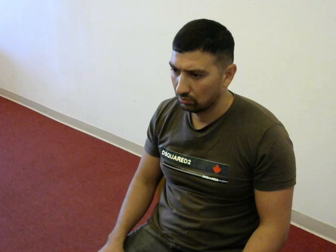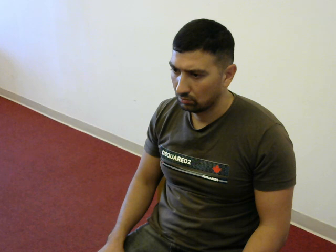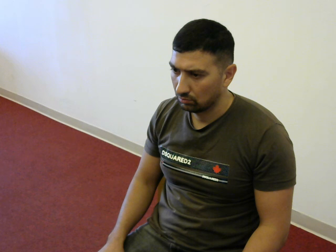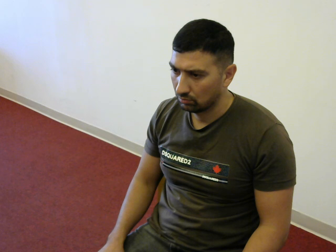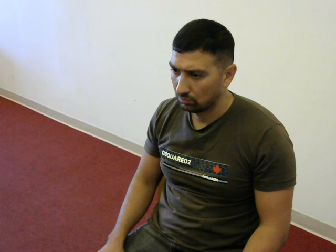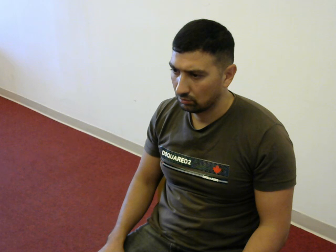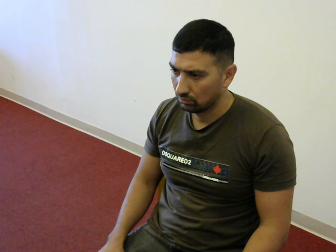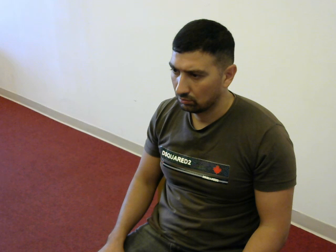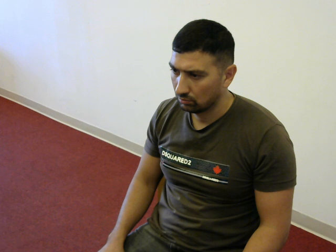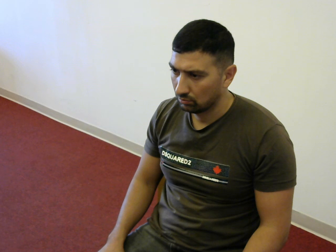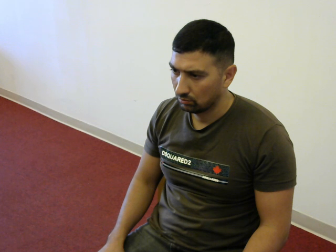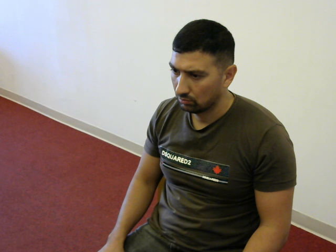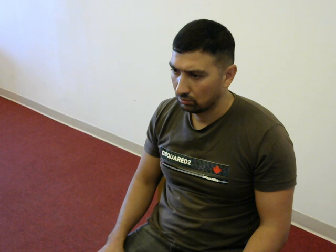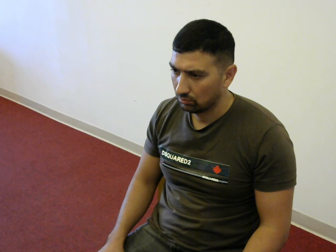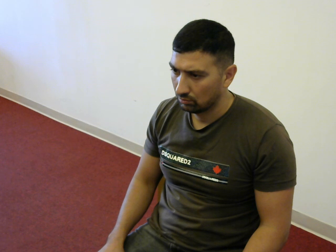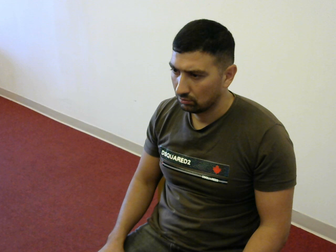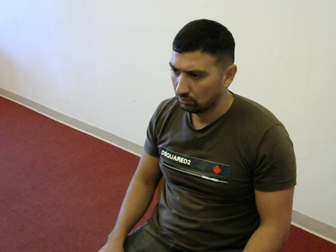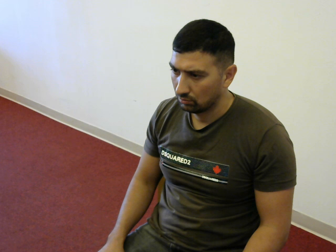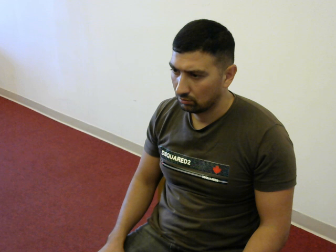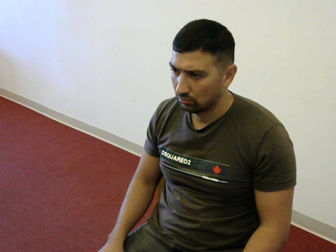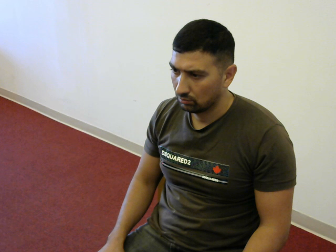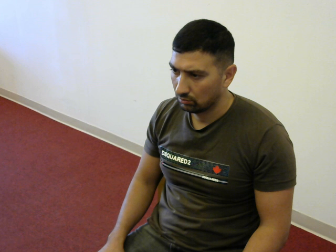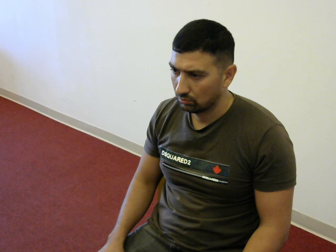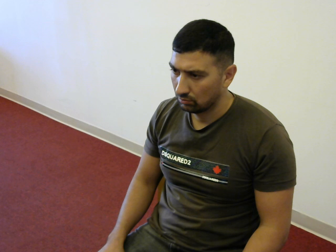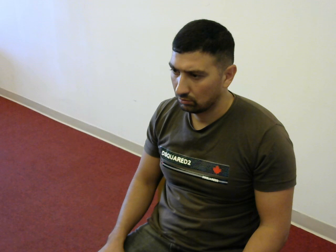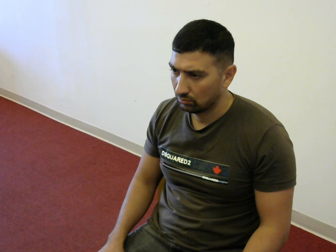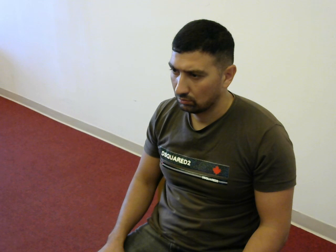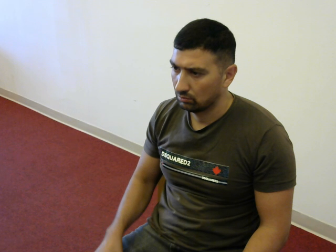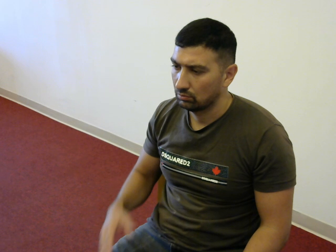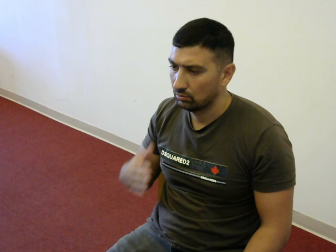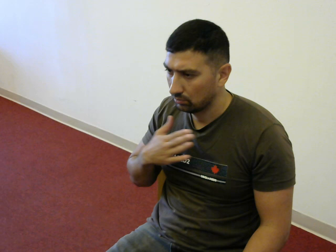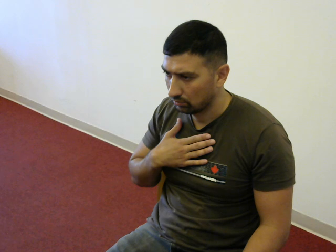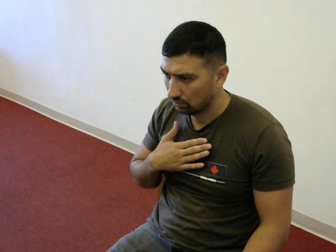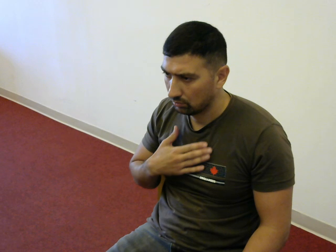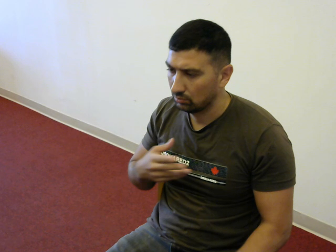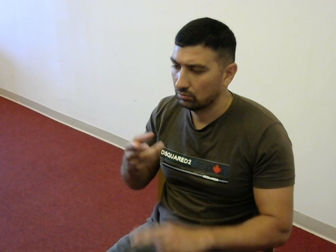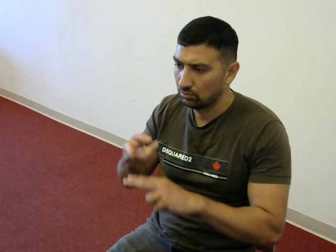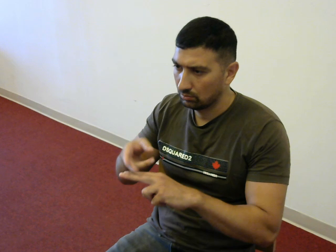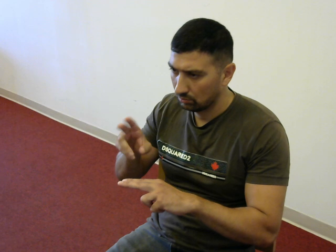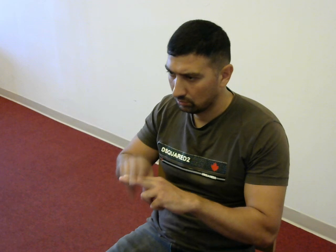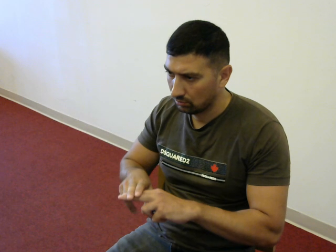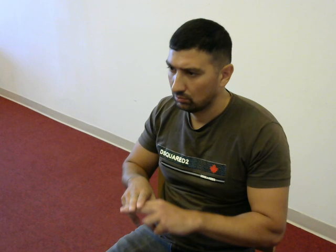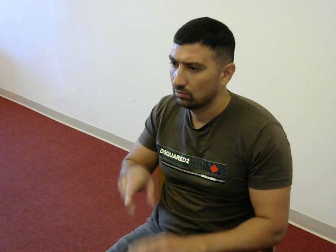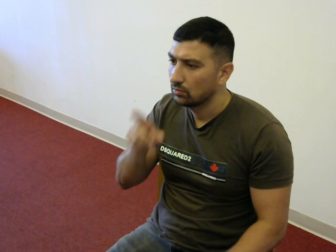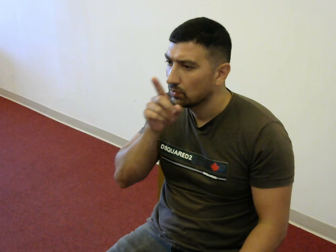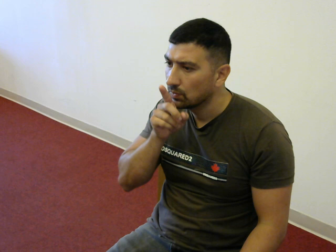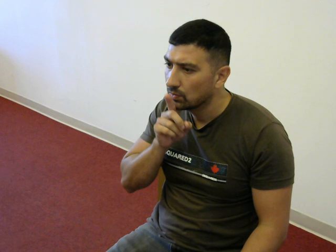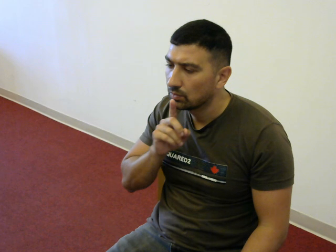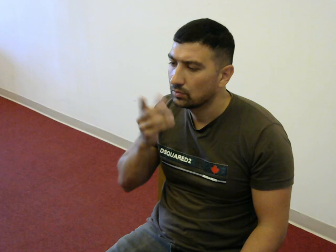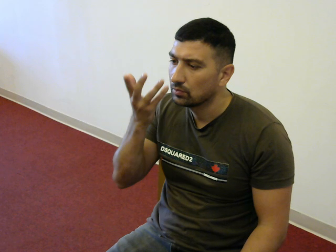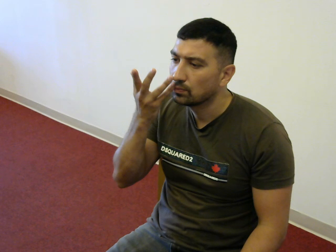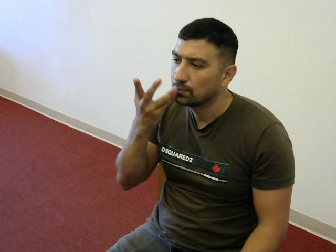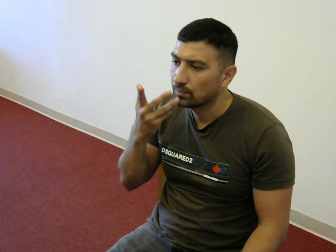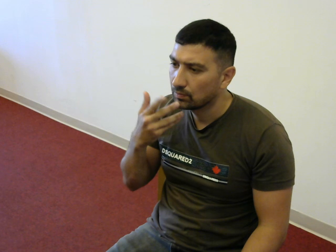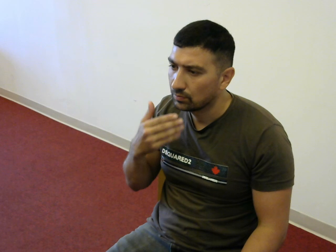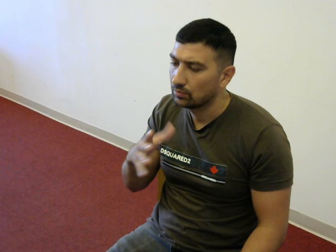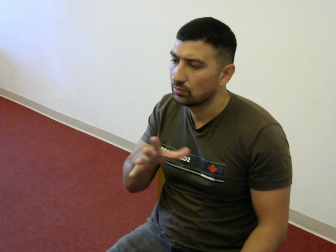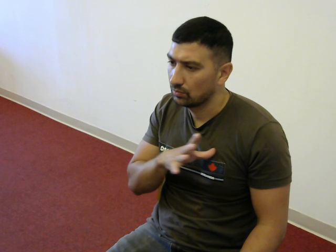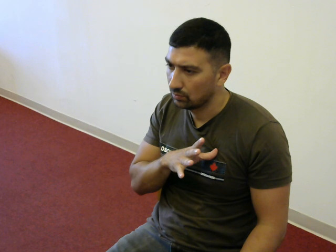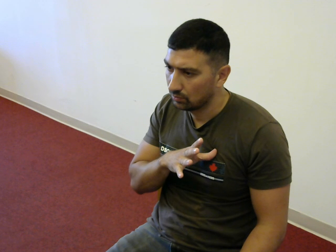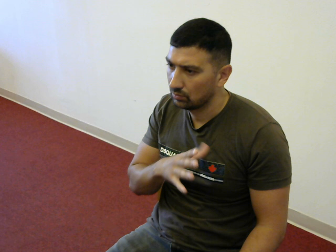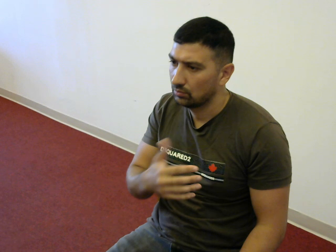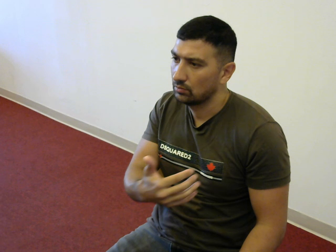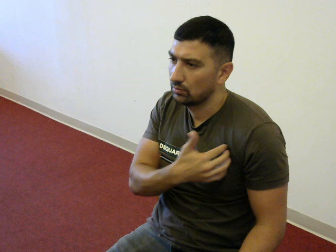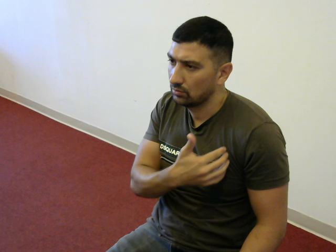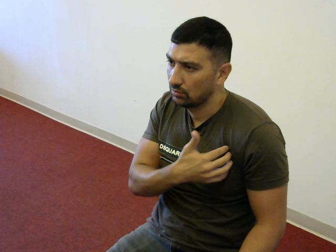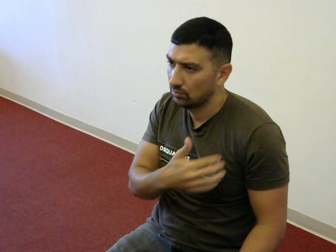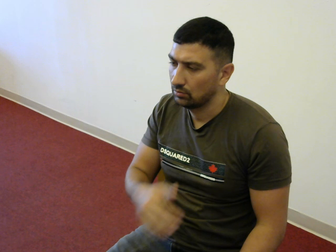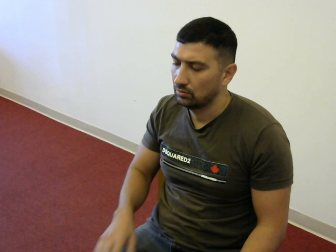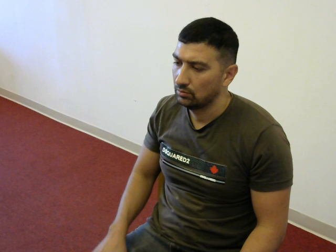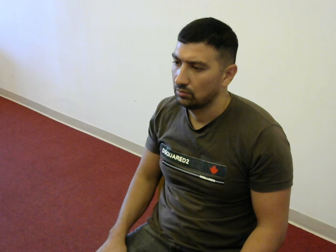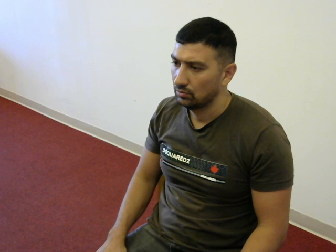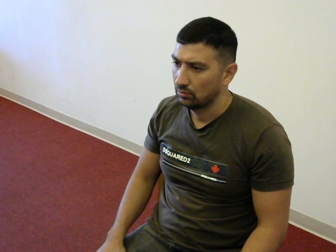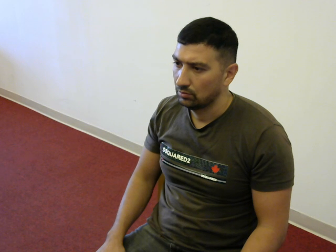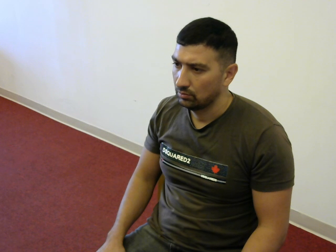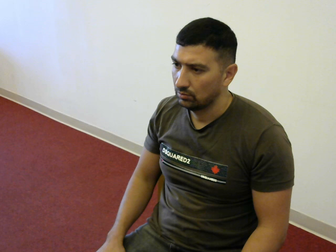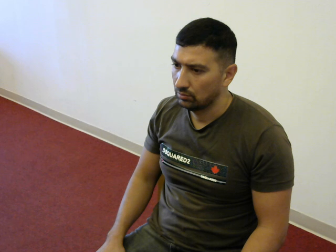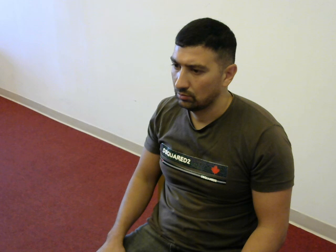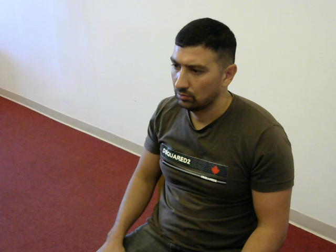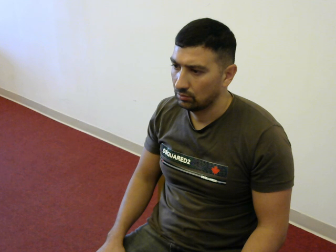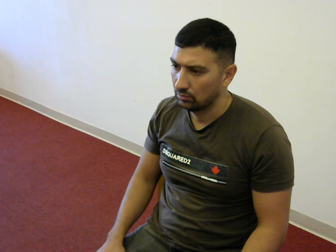Mən bunun göy rəngdə olanını istəyirəm